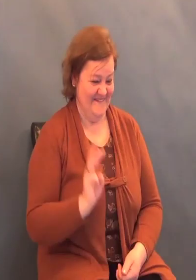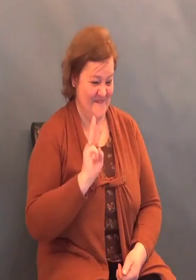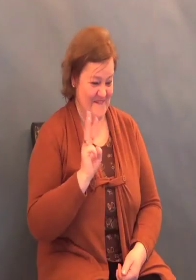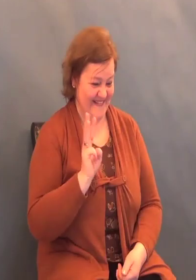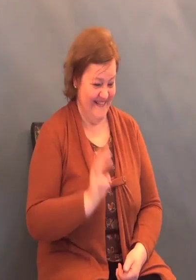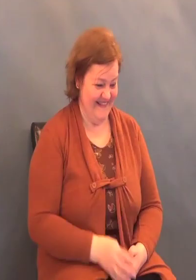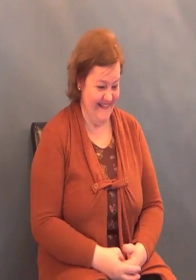Wtorek.